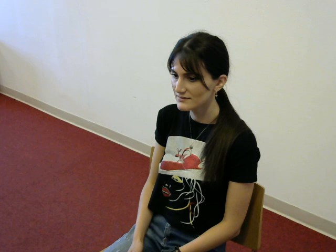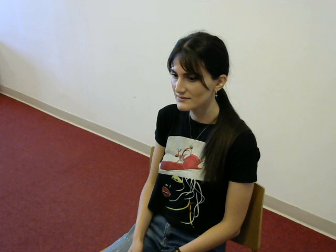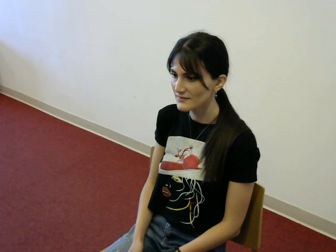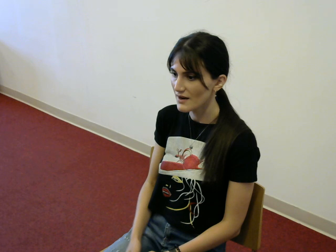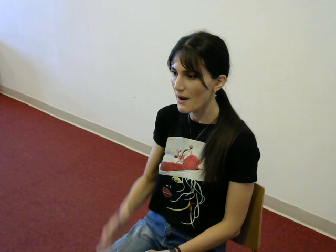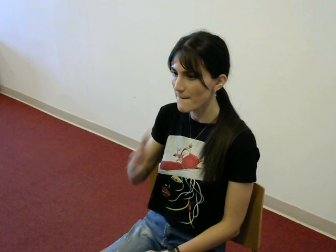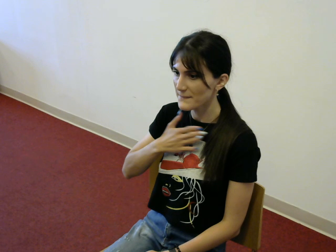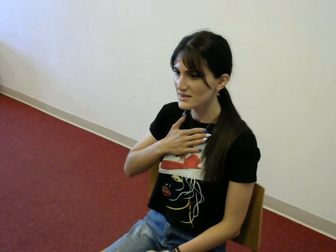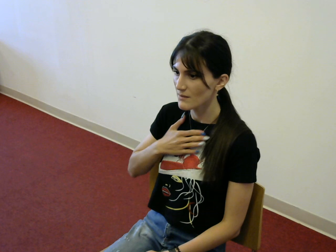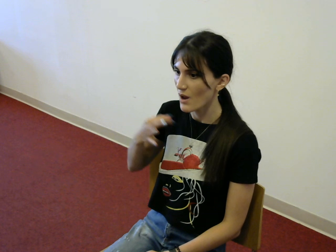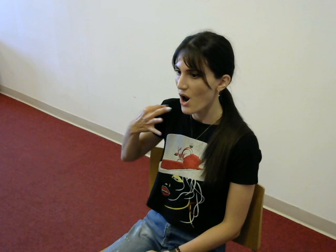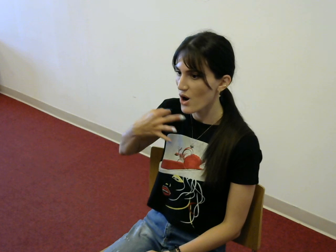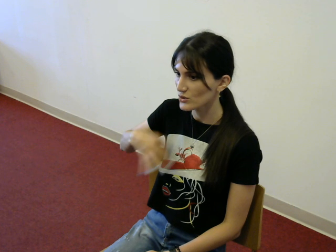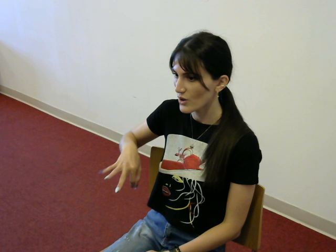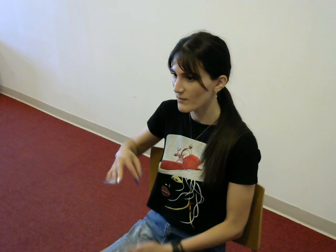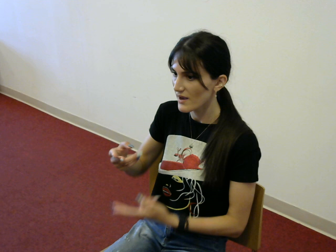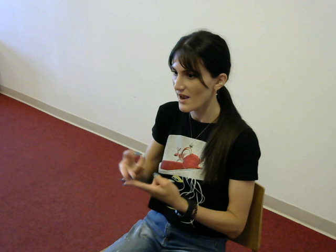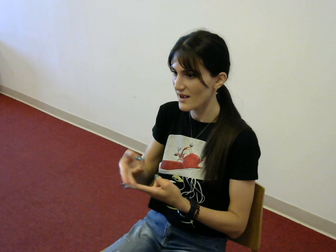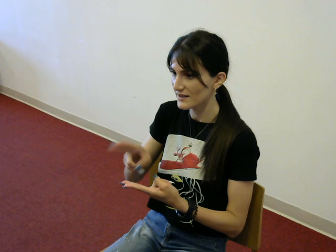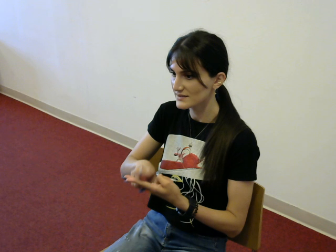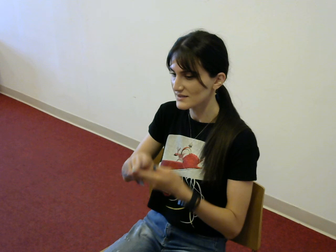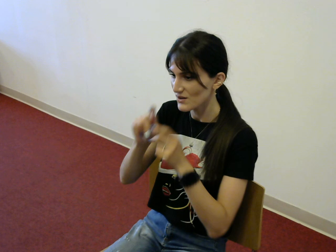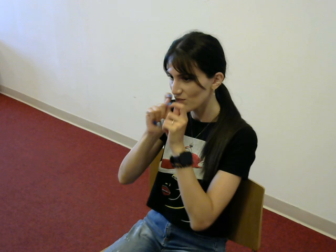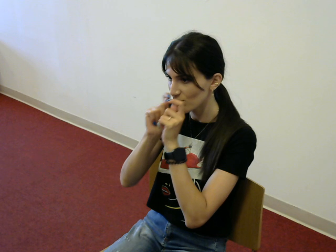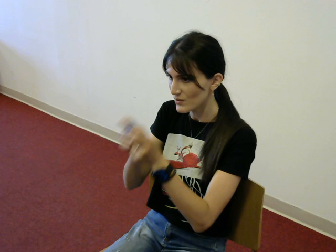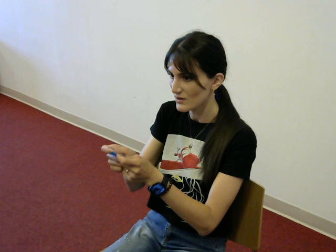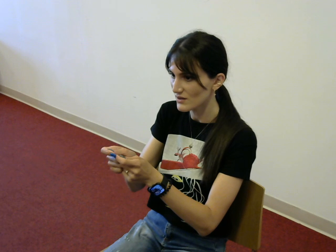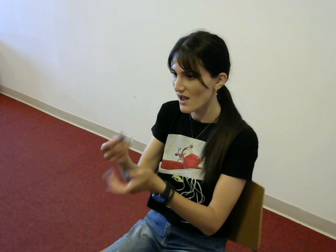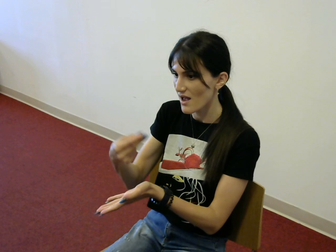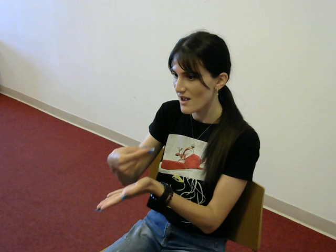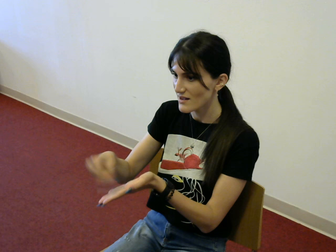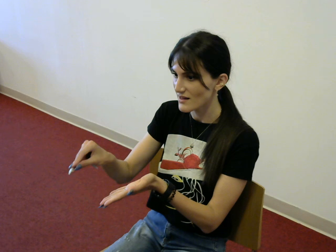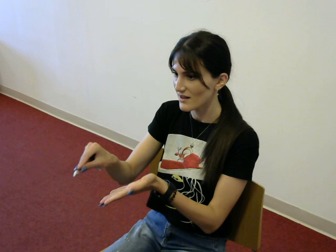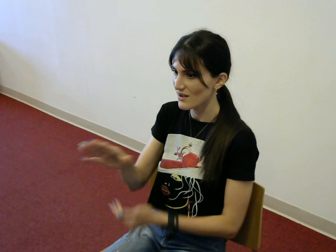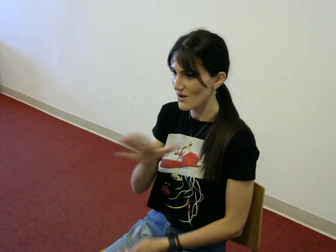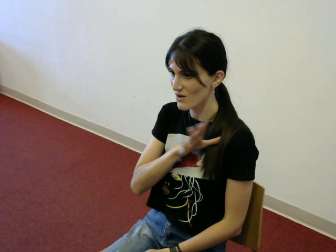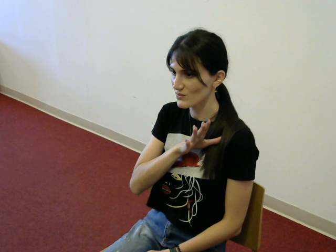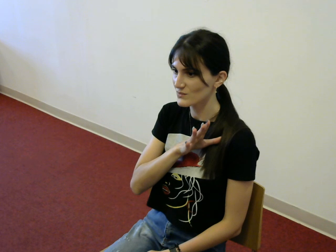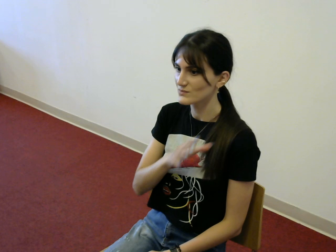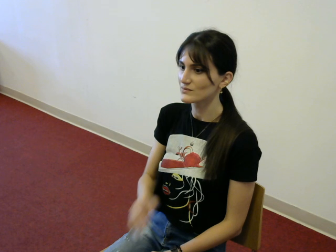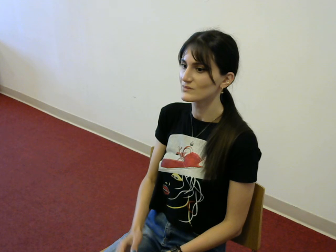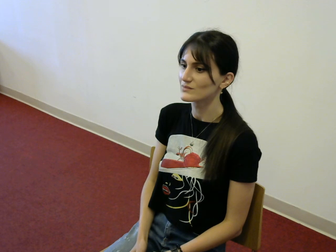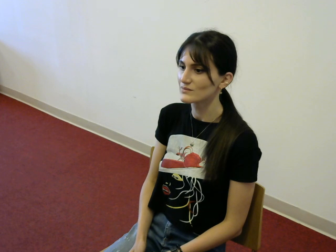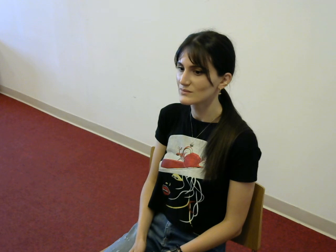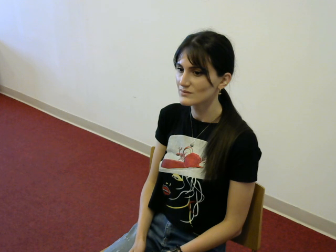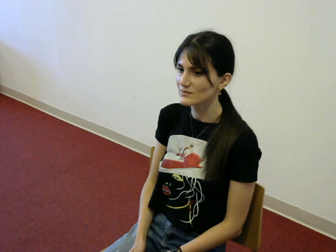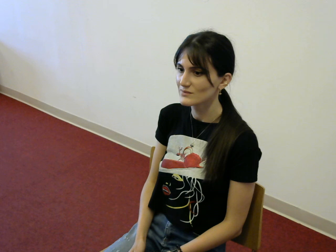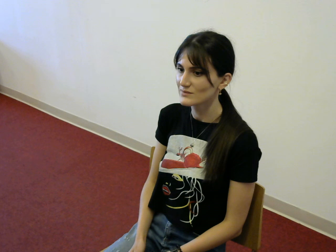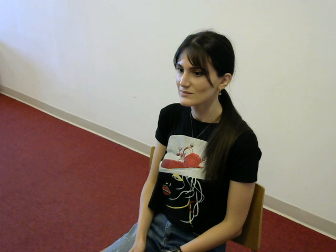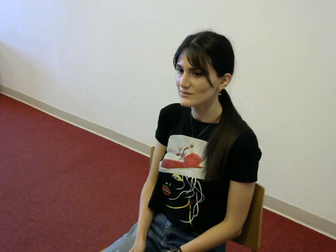Mən oğlum üçün hədiyyə almışam